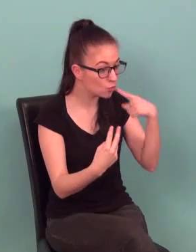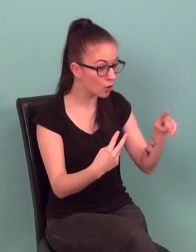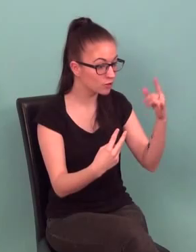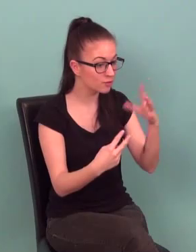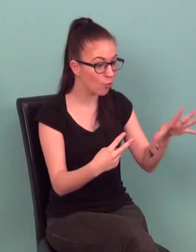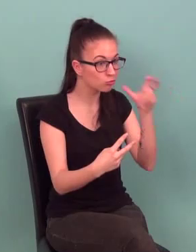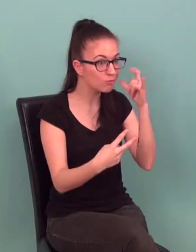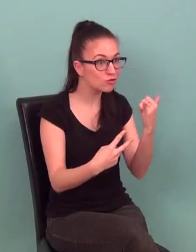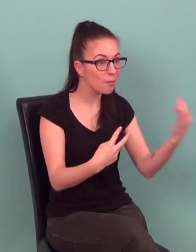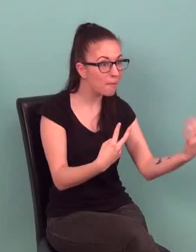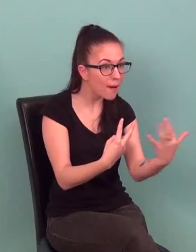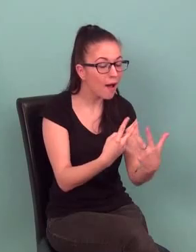A obok nich spostrzega stadko małych żabek.